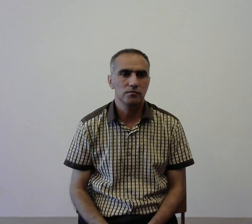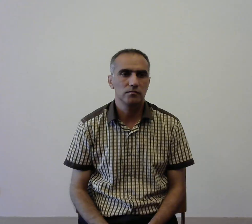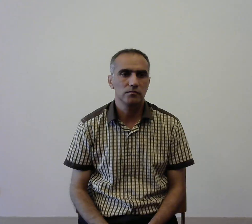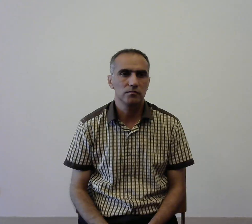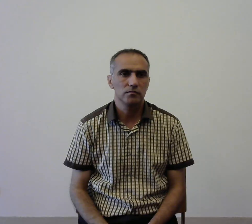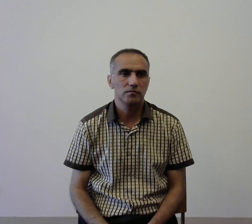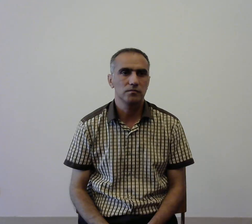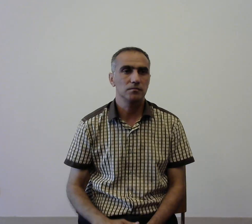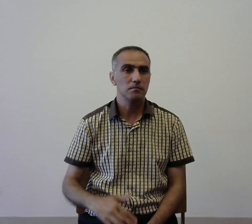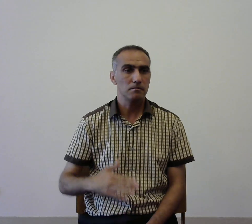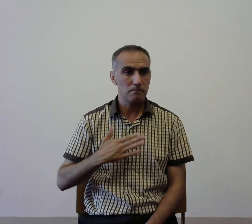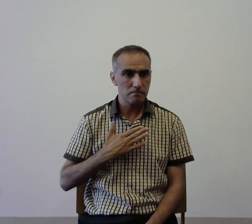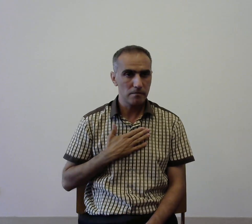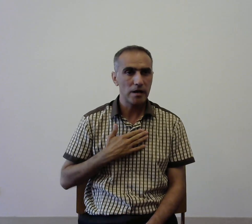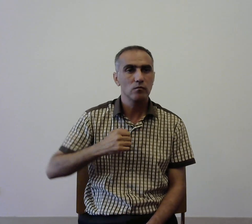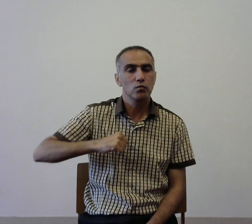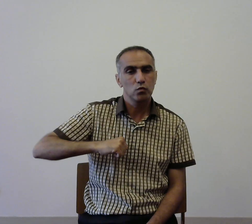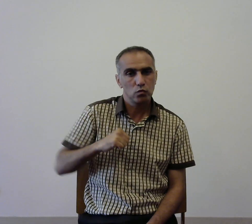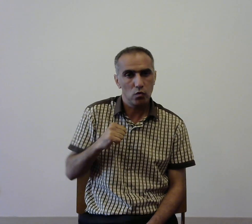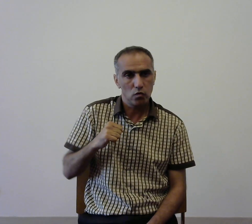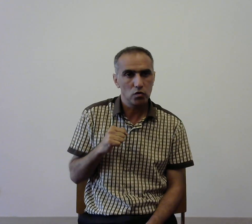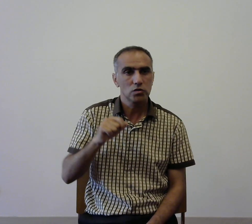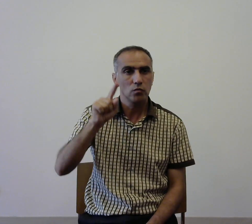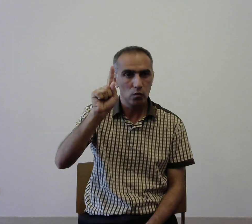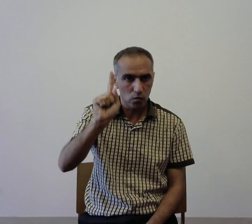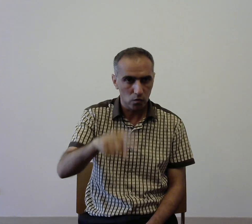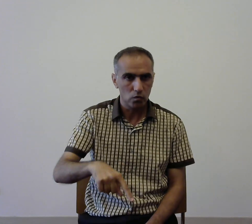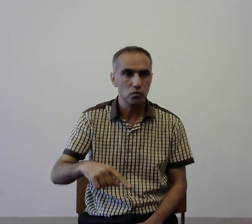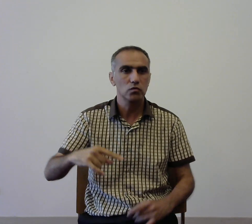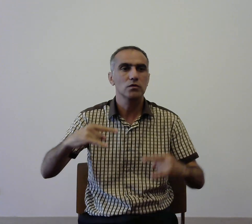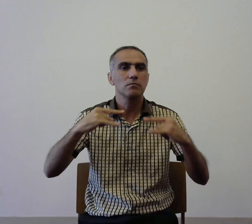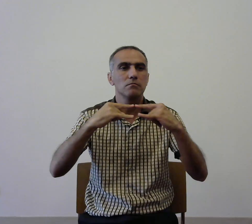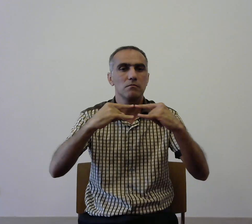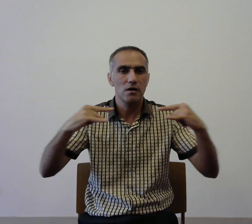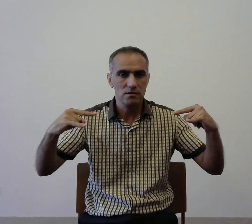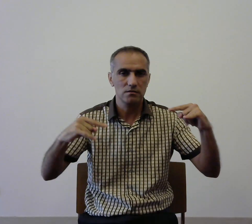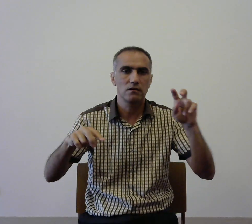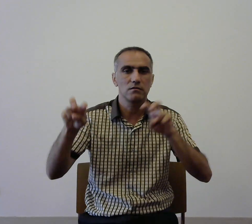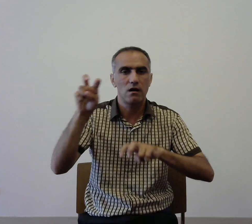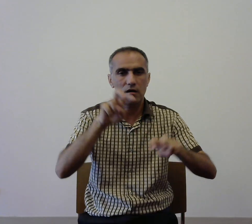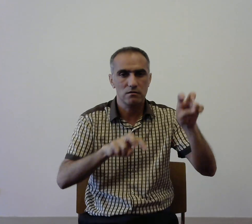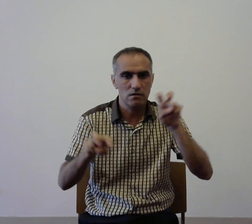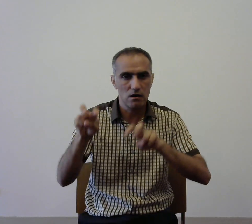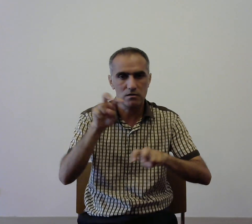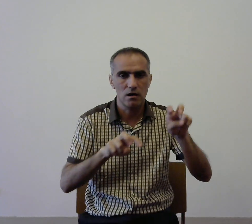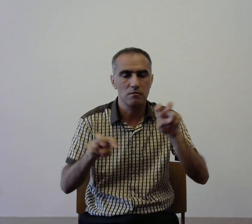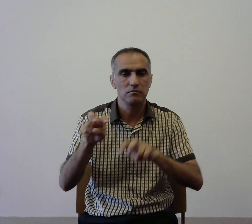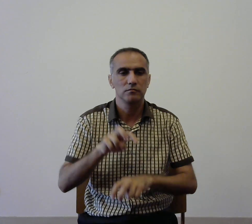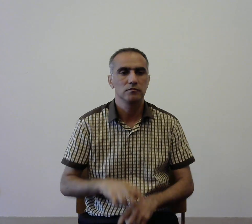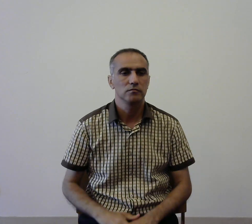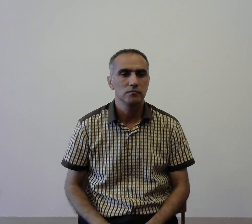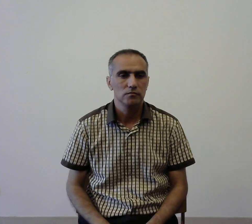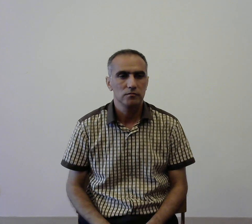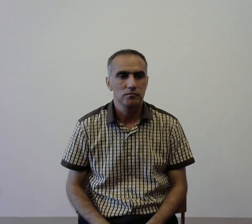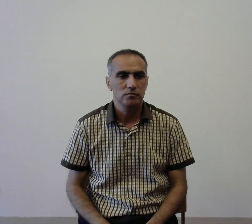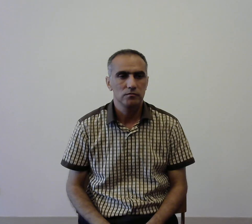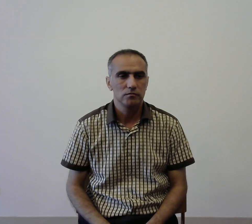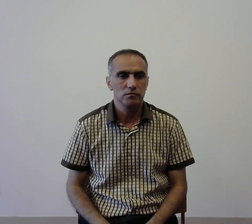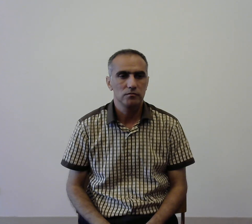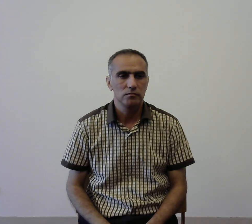Mən dostlarımın olduğu masanı axtarıram